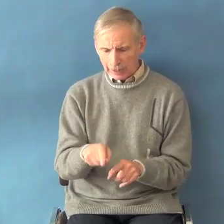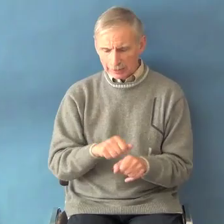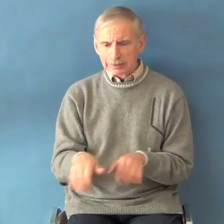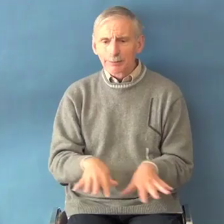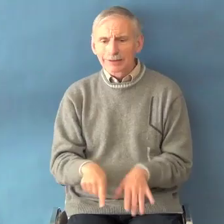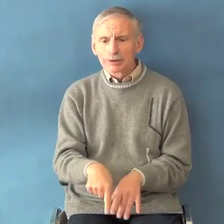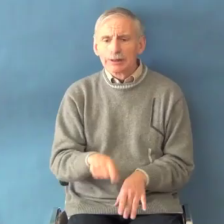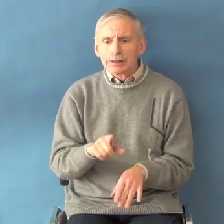Jest w tym miejscu.